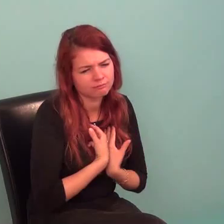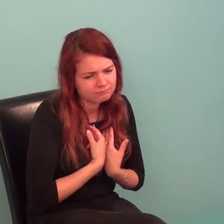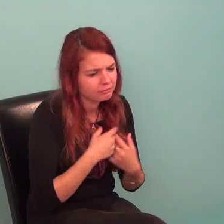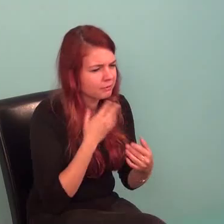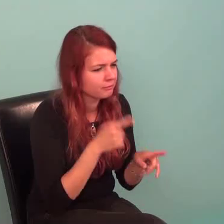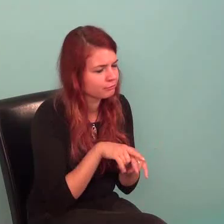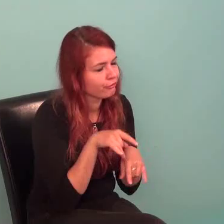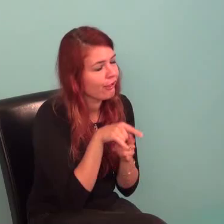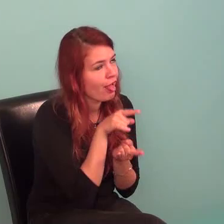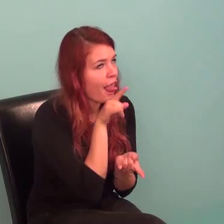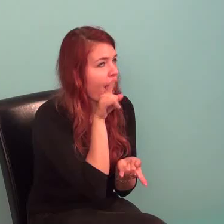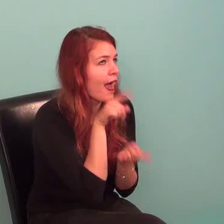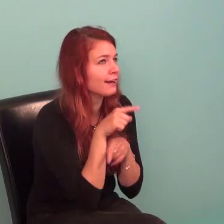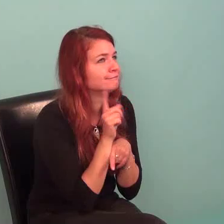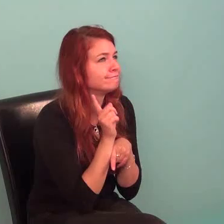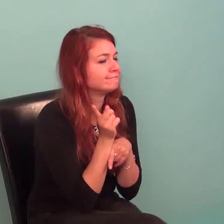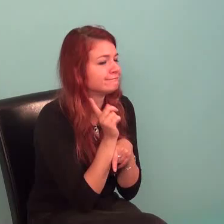Pies także ziewa i macha ogonem.